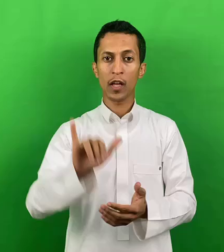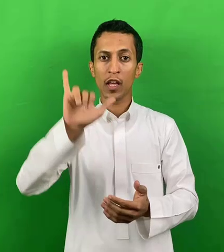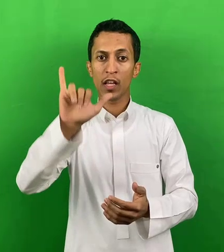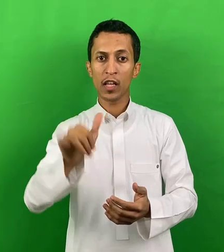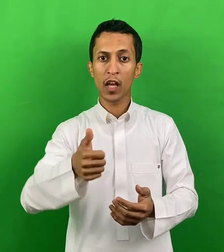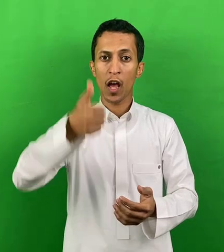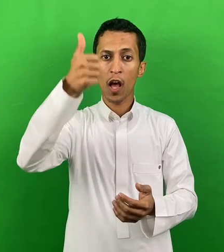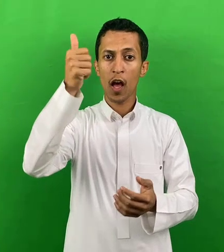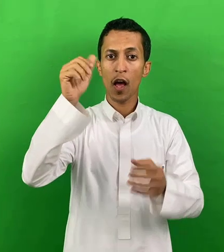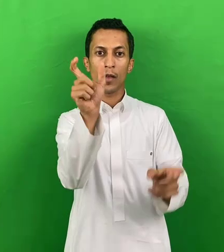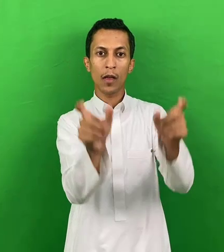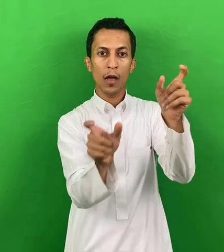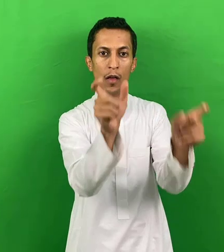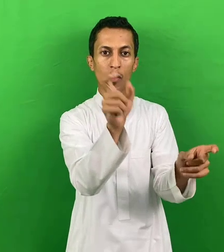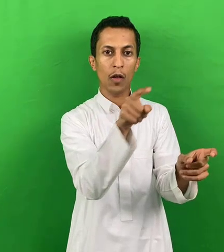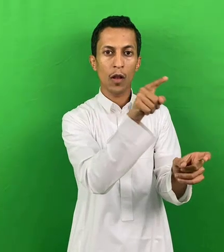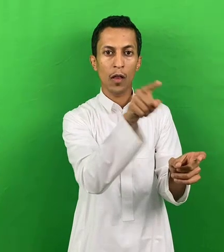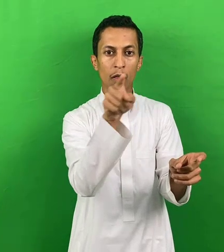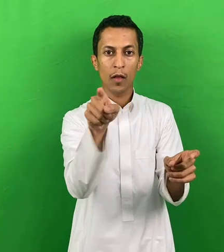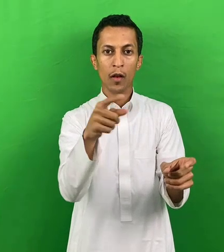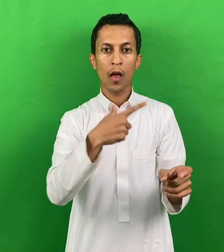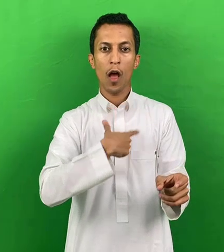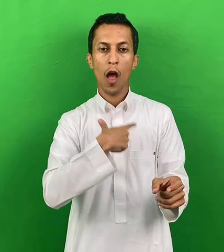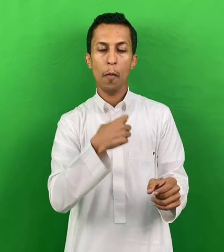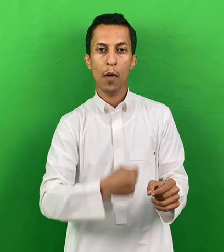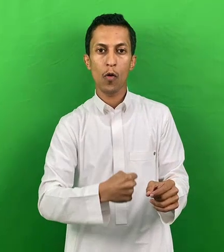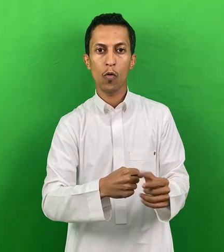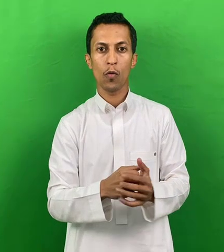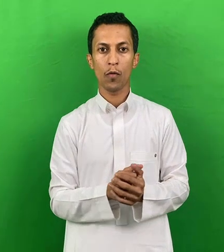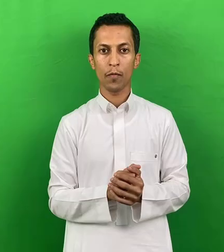يا أيها الذين آمنوا